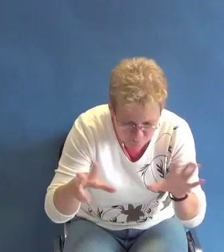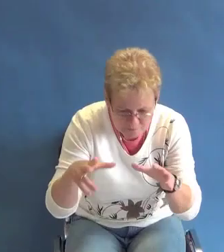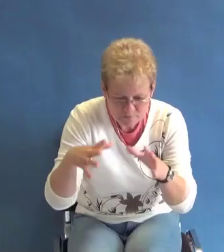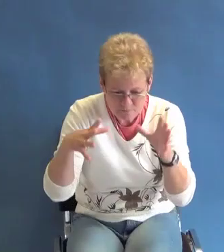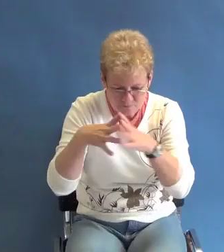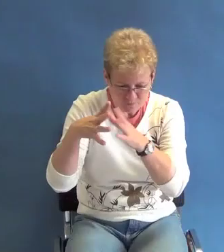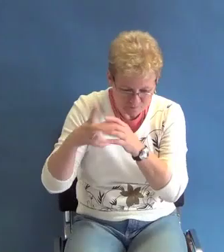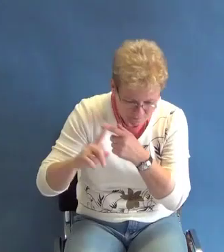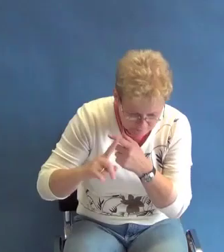Dziesiątego.